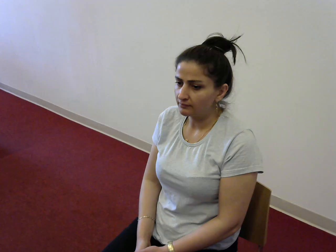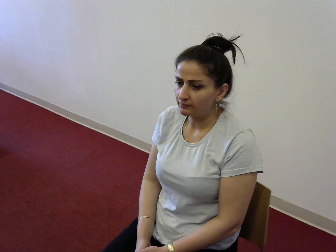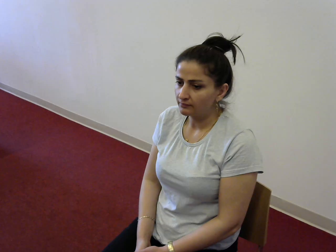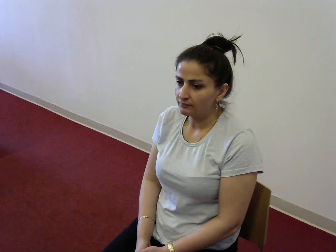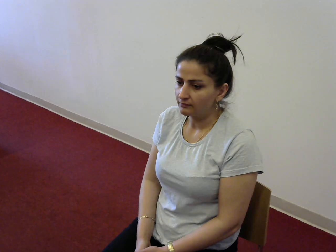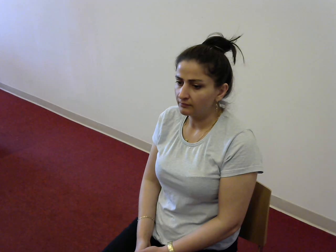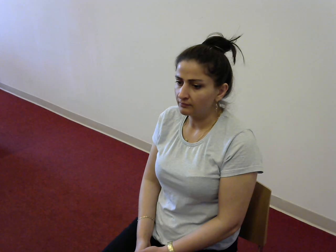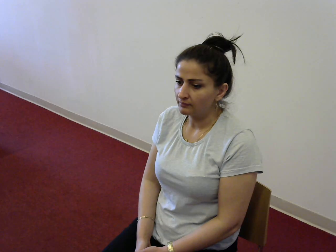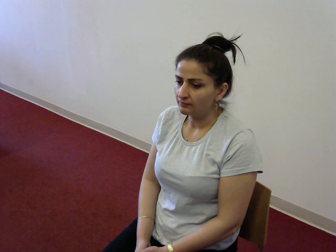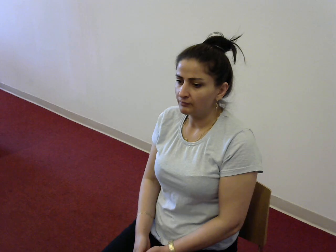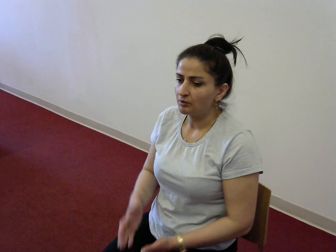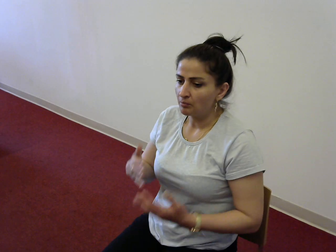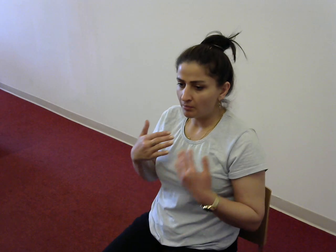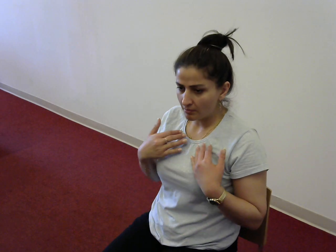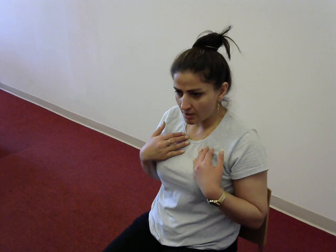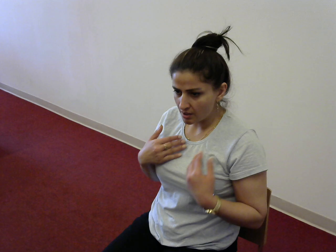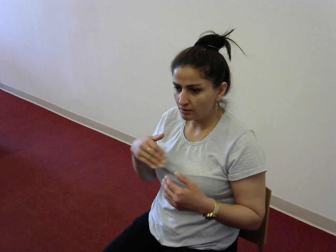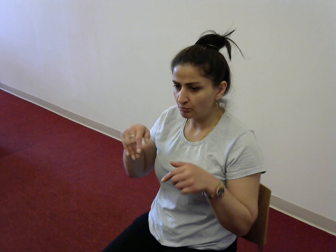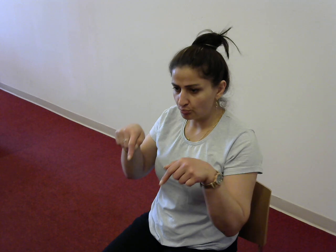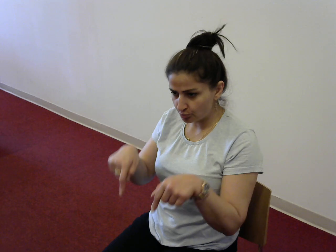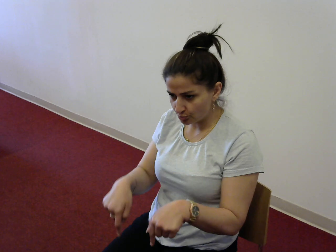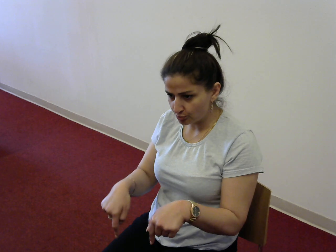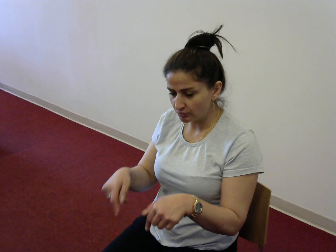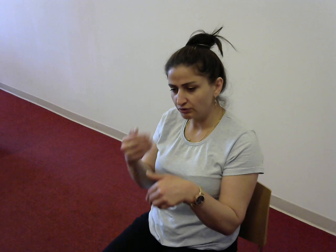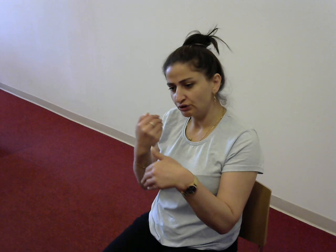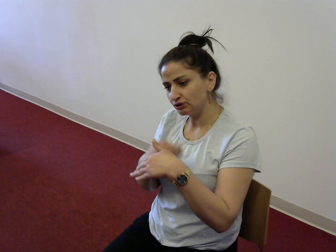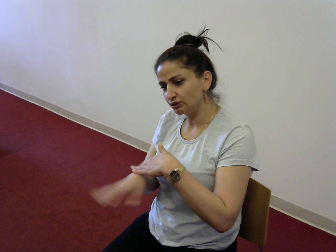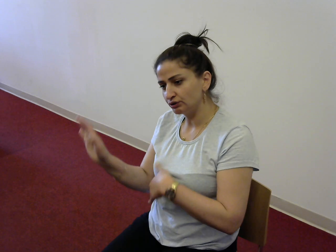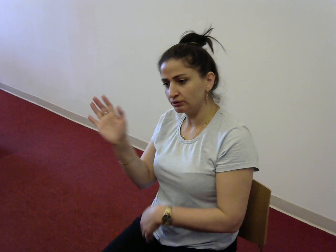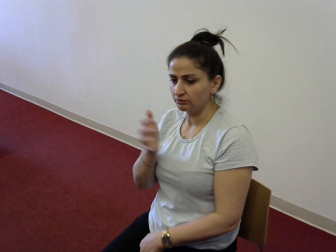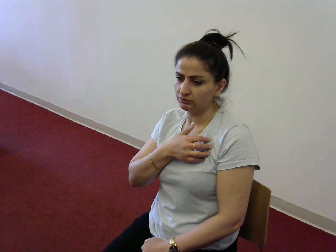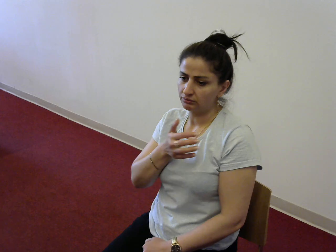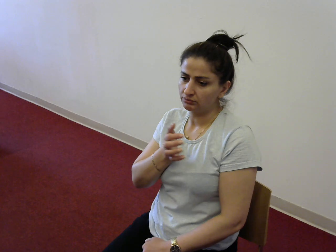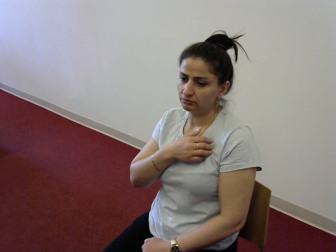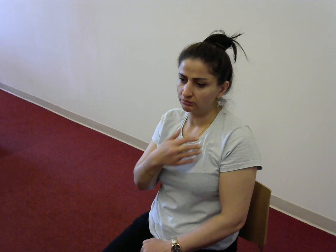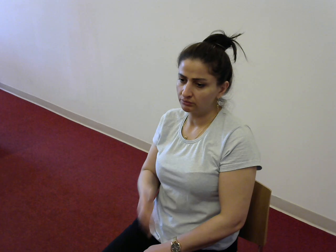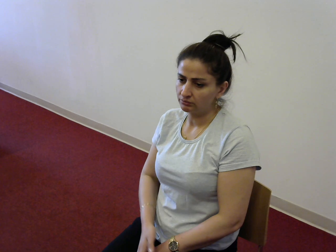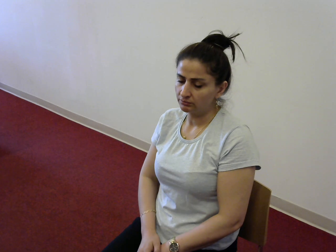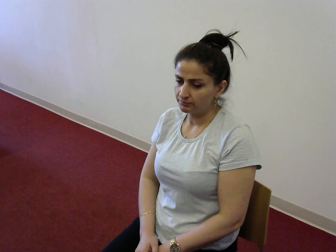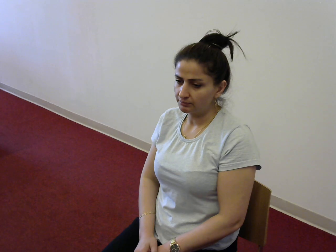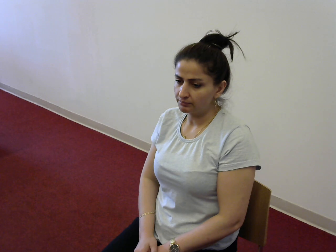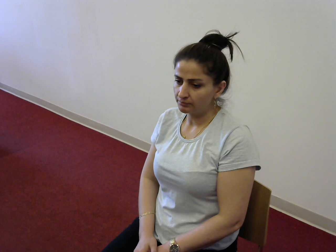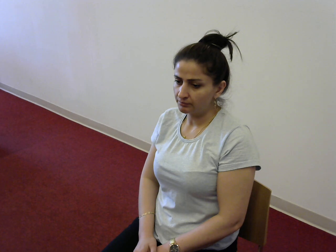Mən burdan getmək istəyirəm